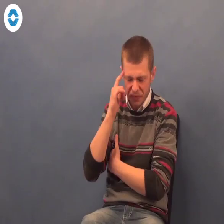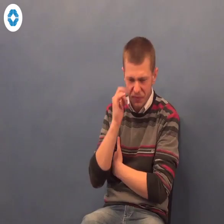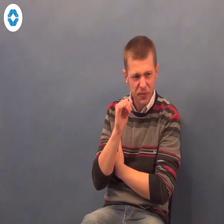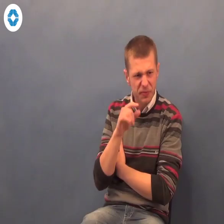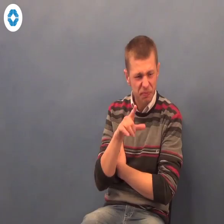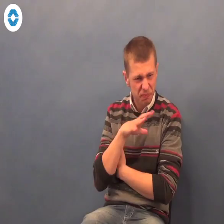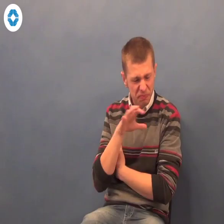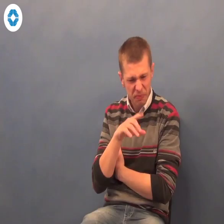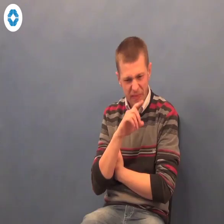Czy to oni ukradli? Niemożliwe.